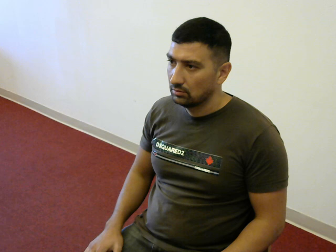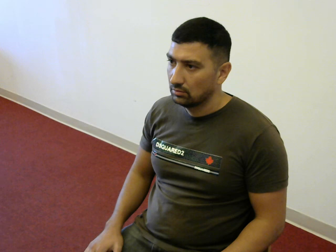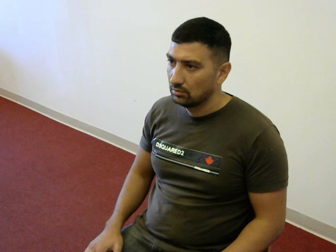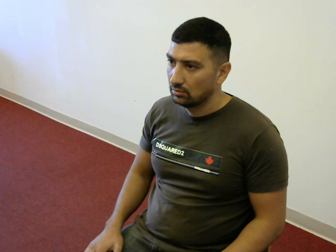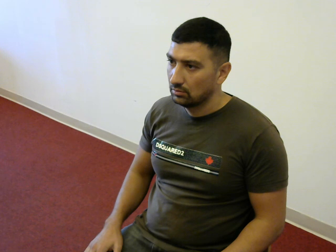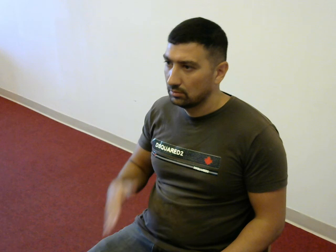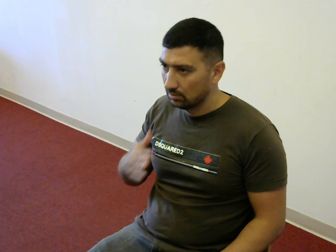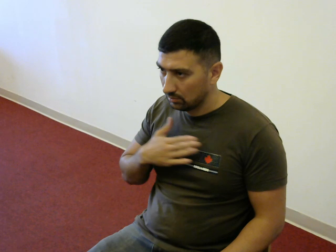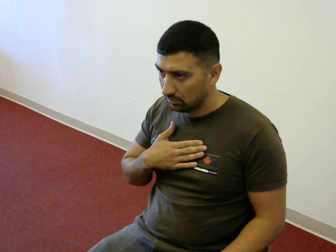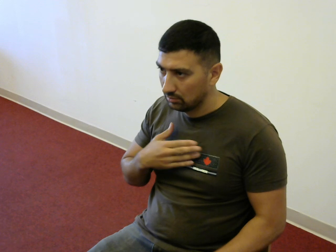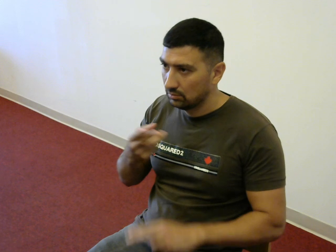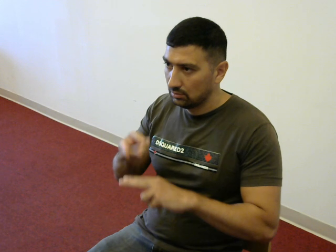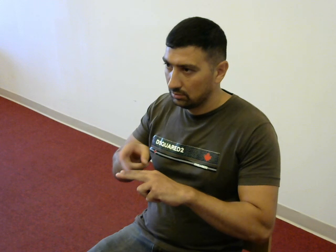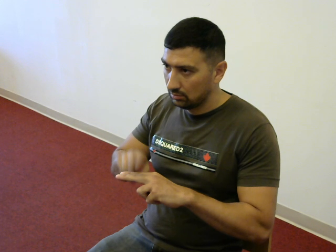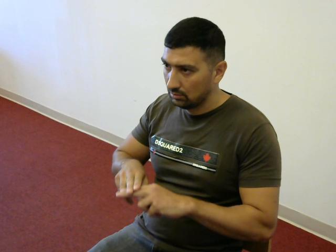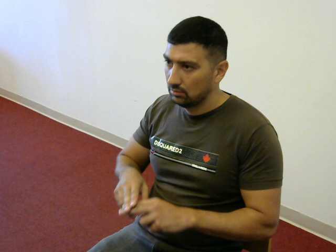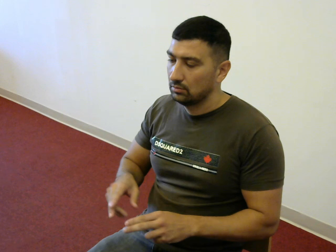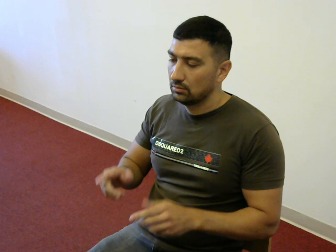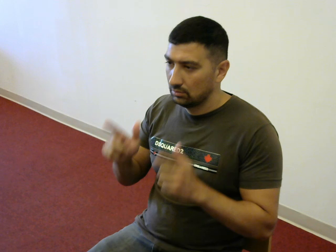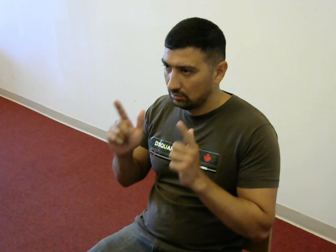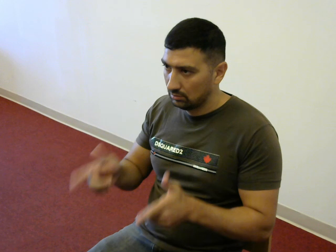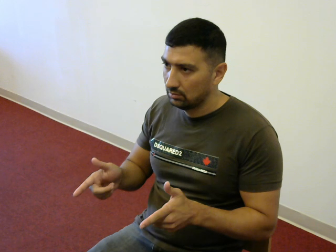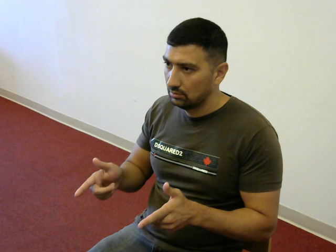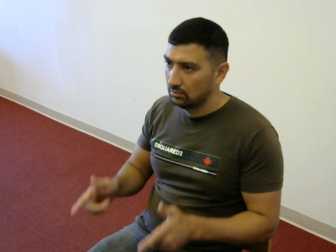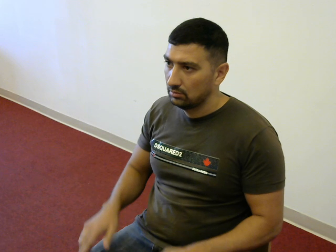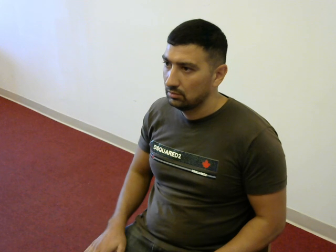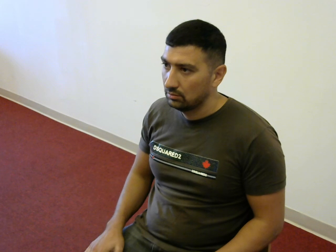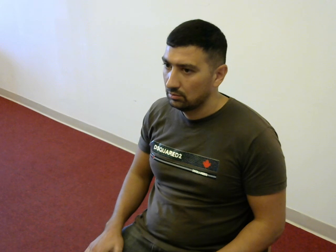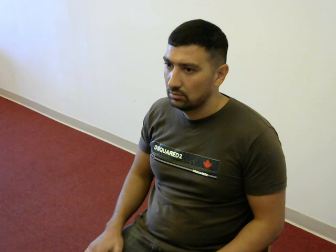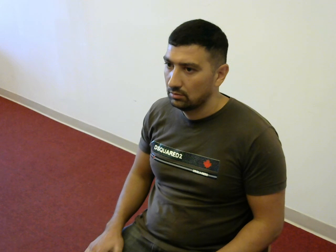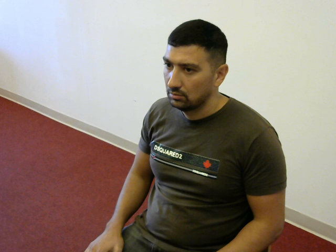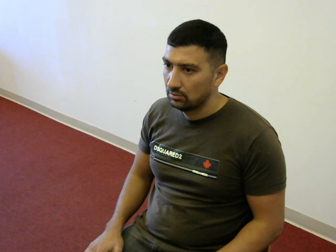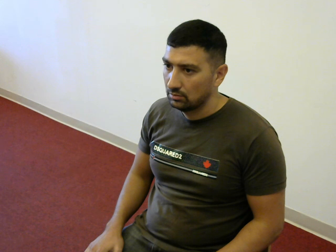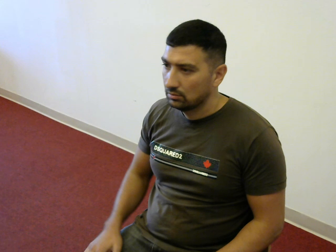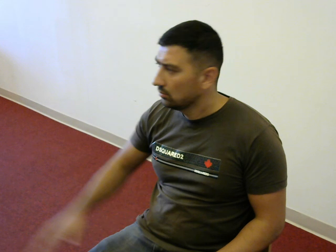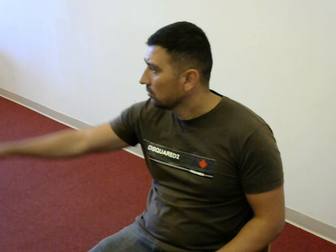Mən bununla razıyam